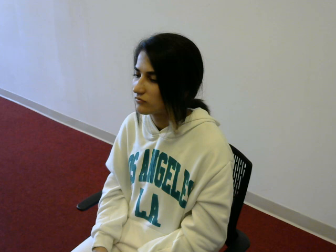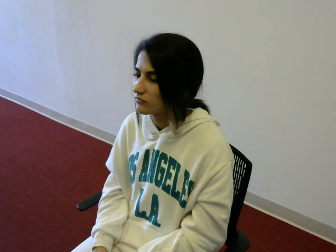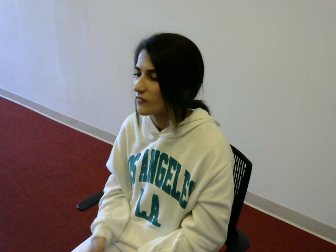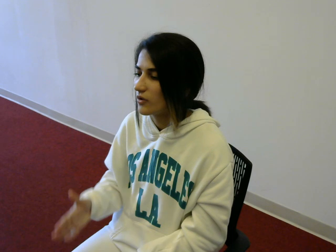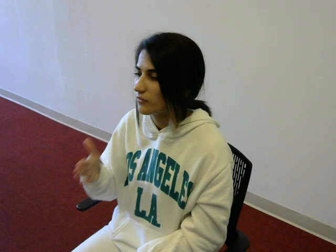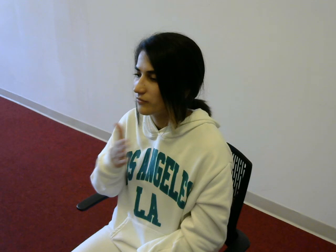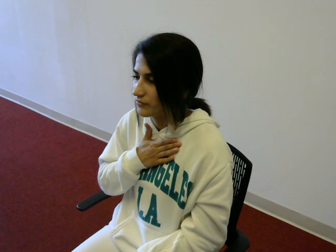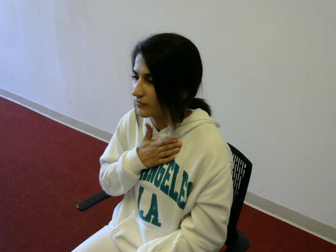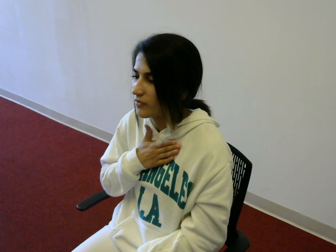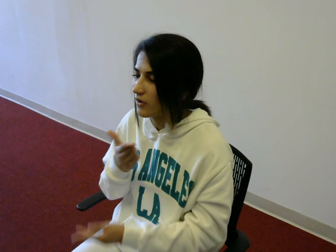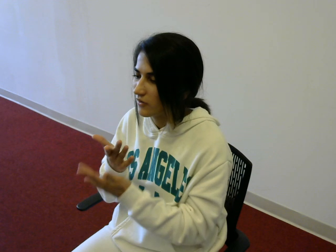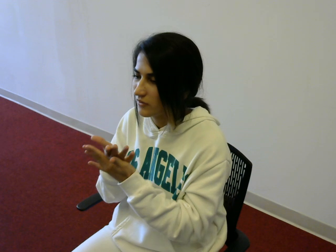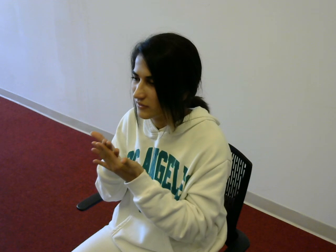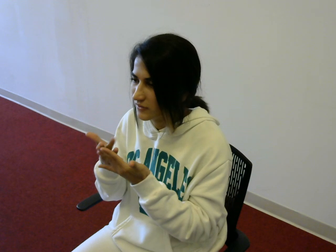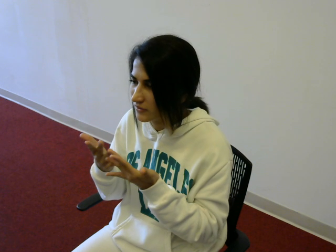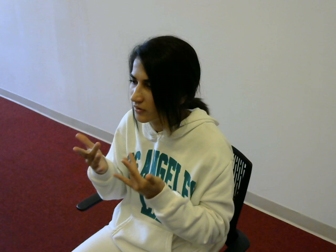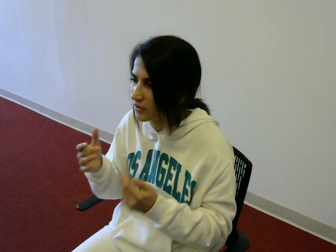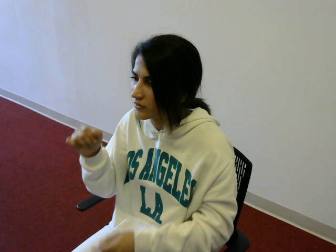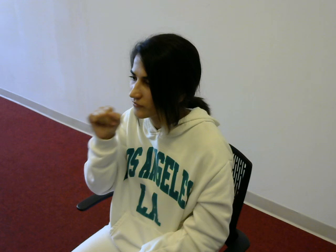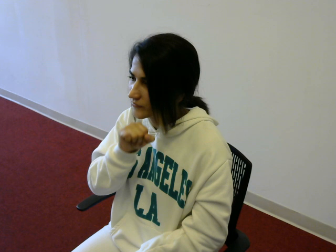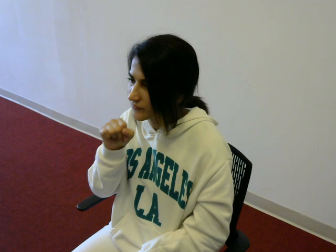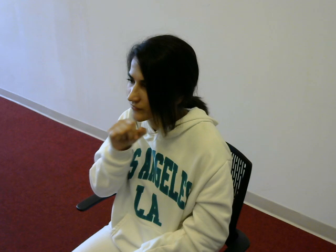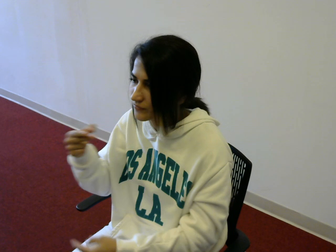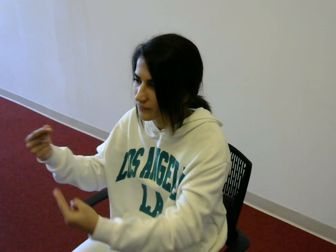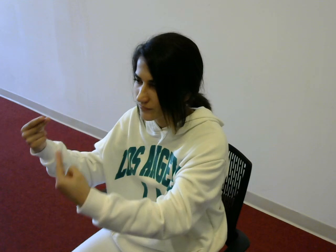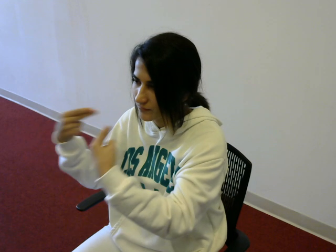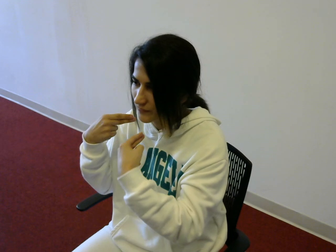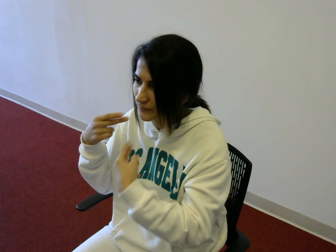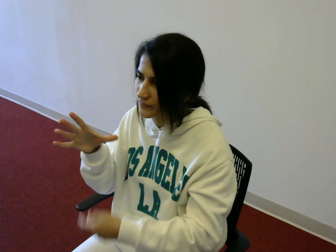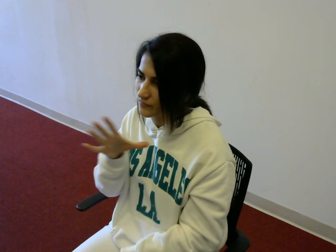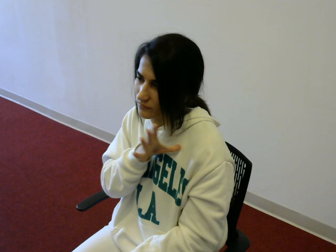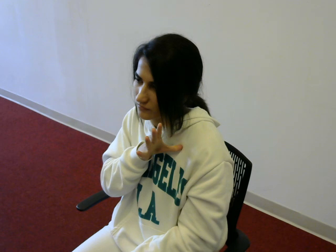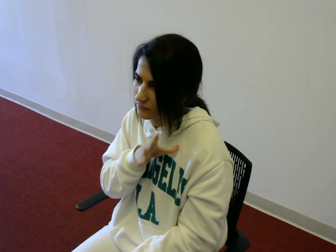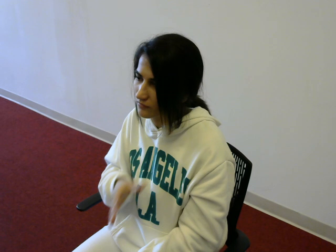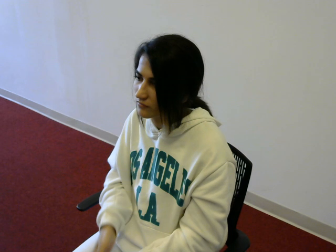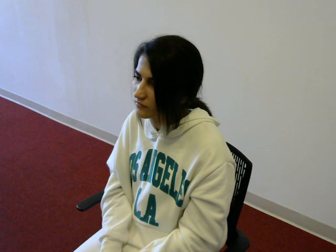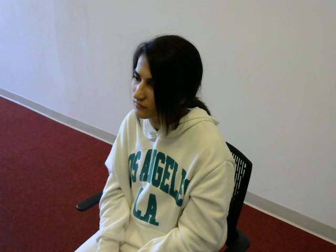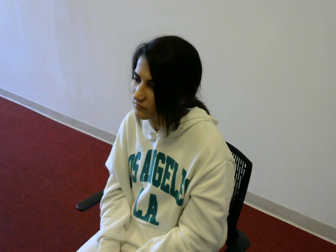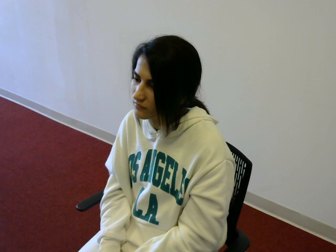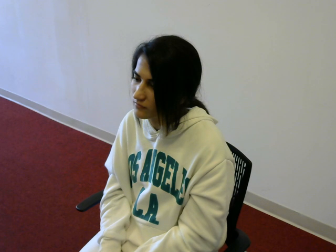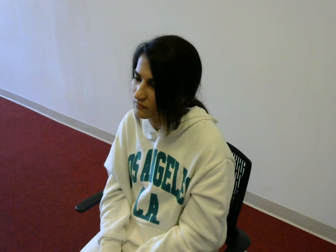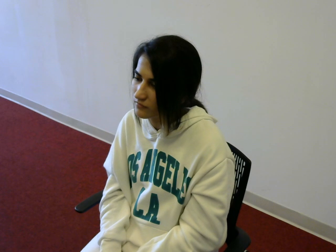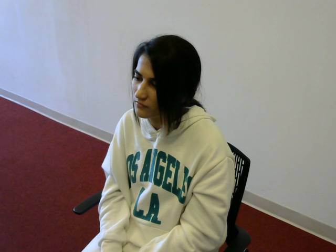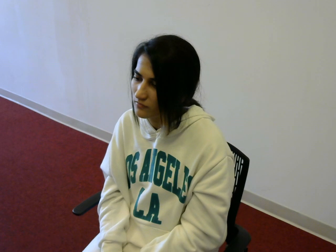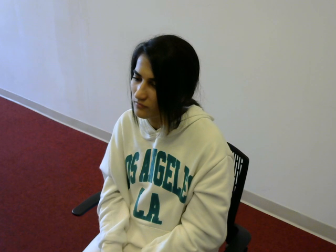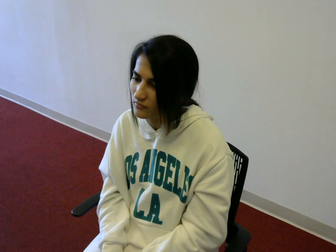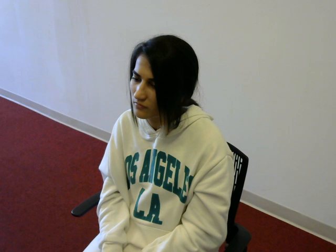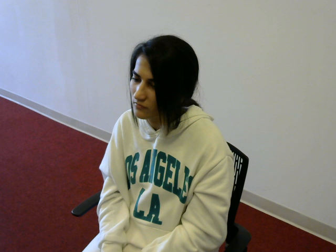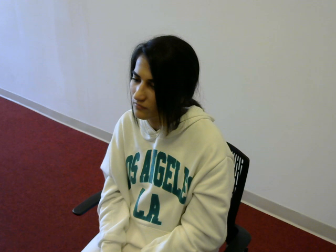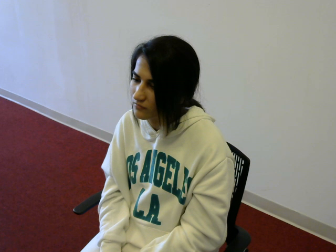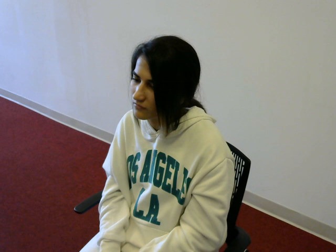Mənim əşyalarımı oğurlayıblar